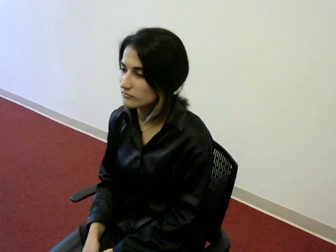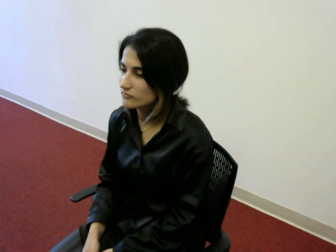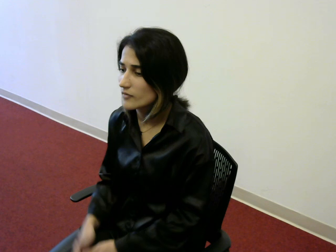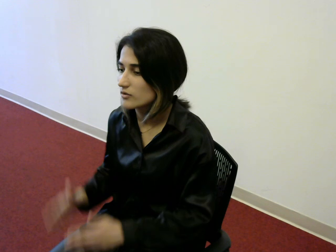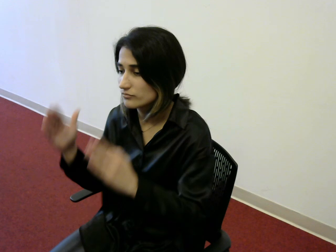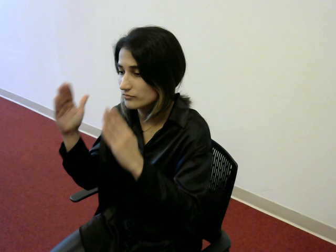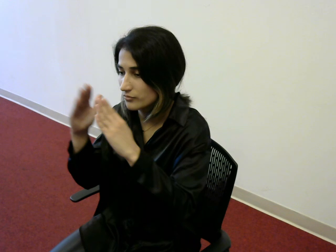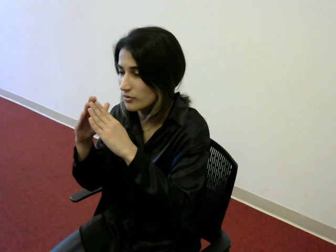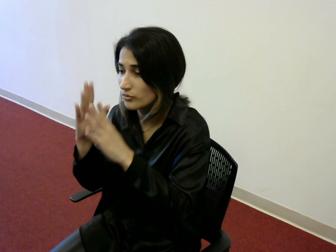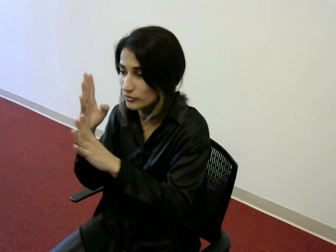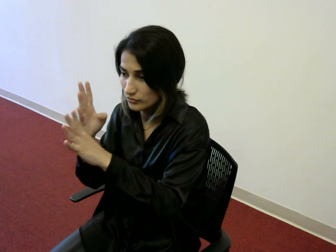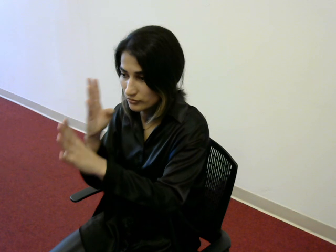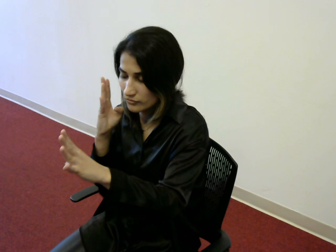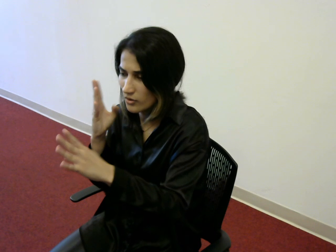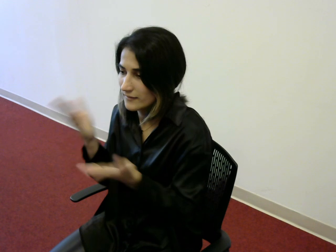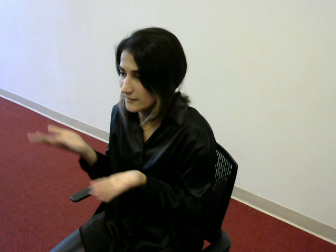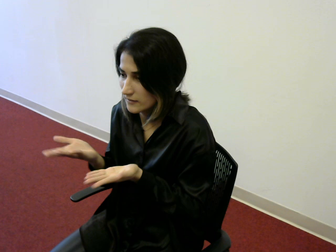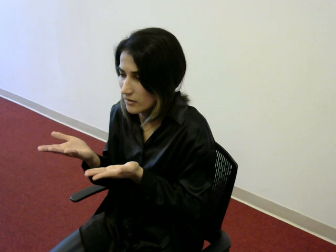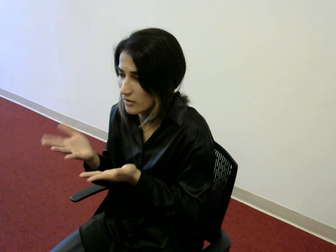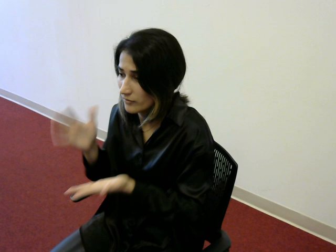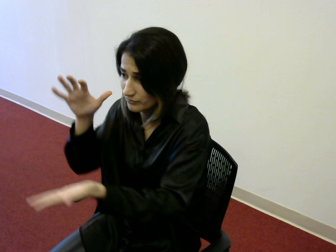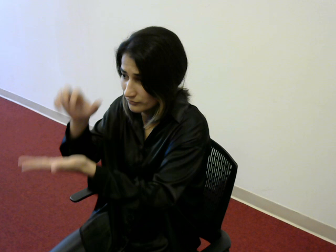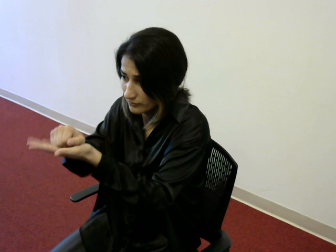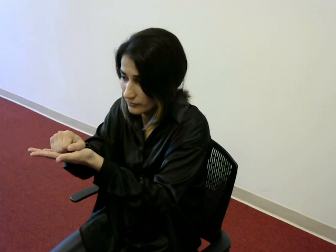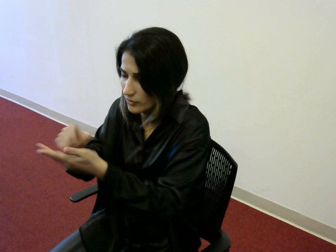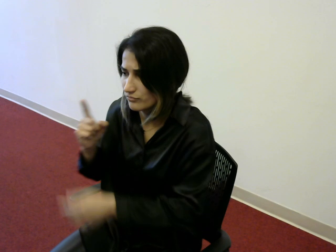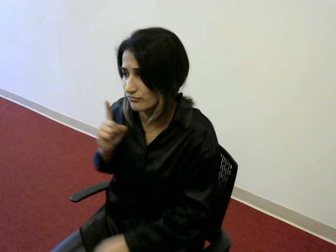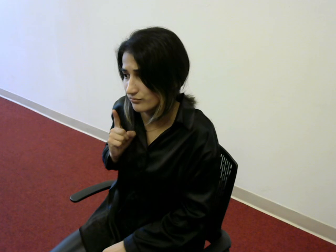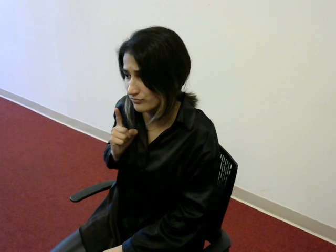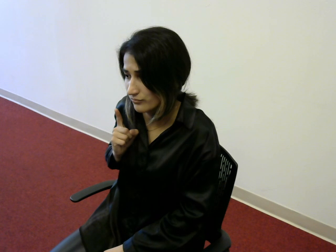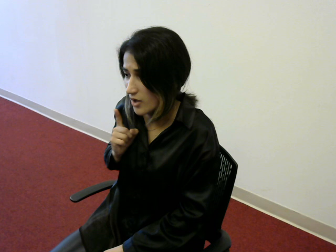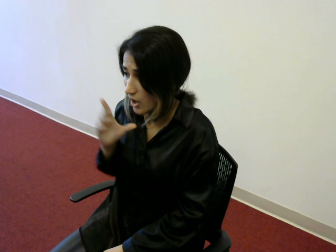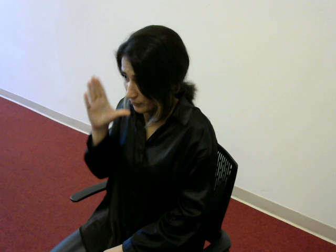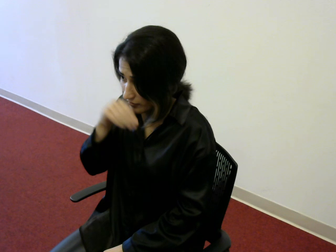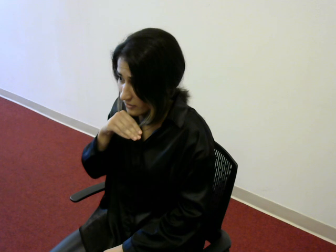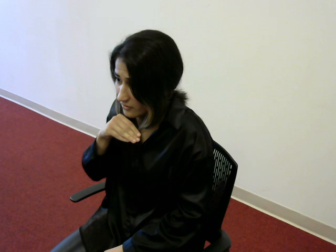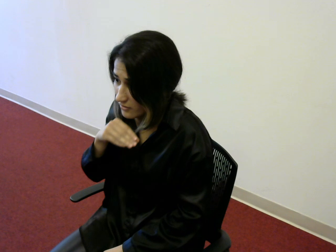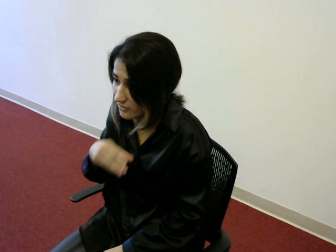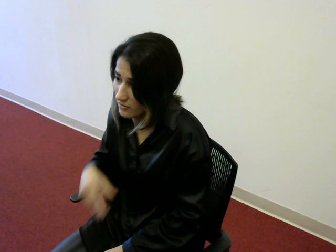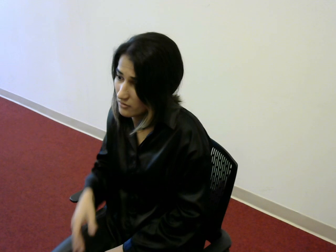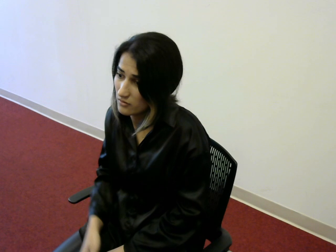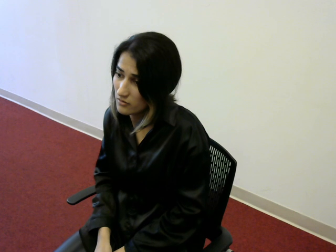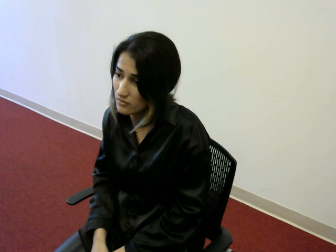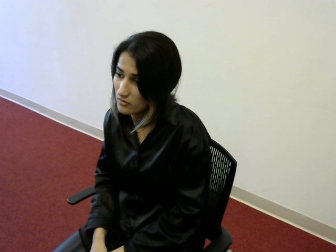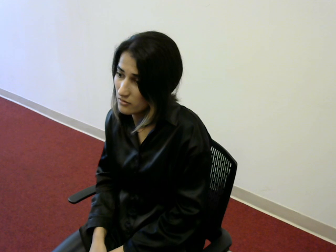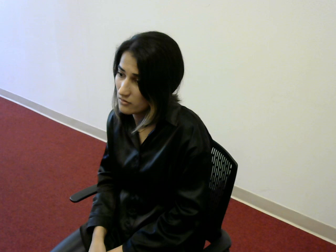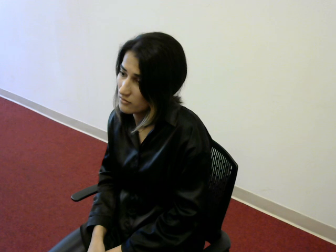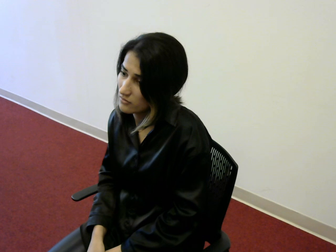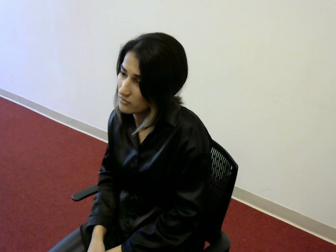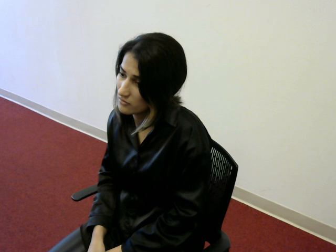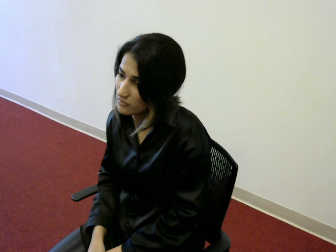Ev növbəsinə necə növbə tuta bilərəm?